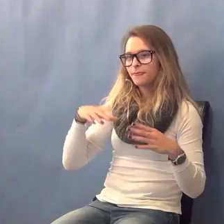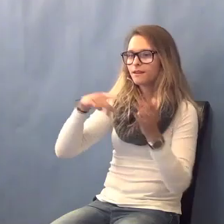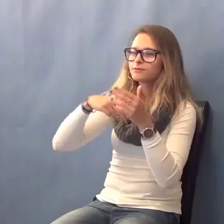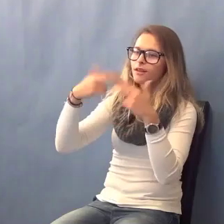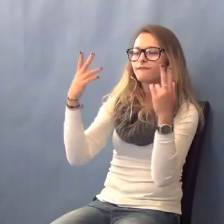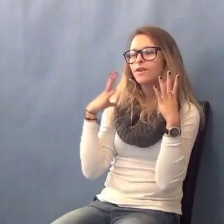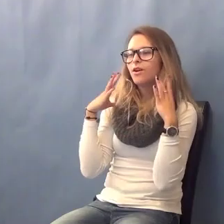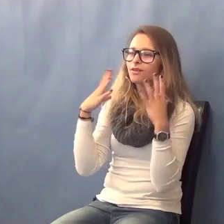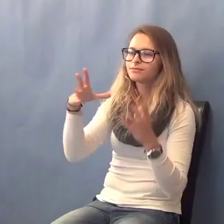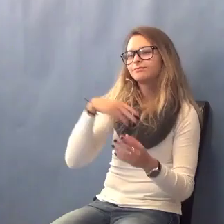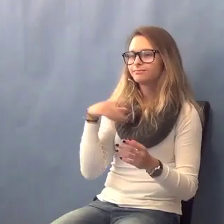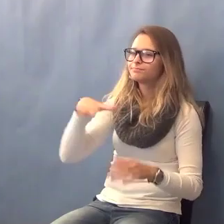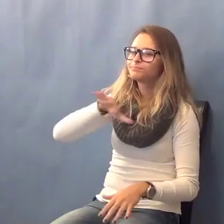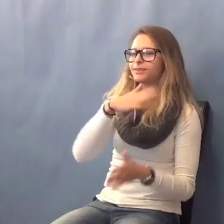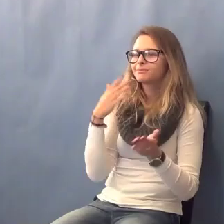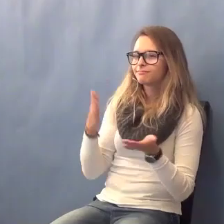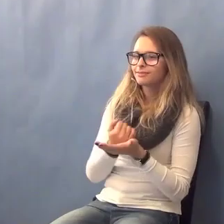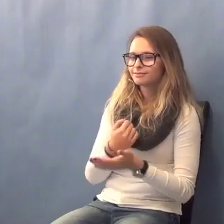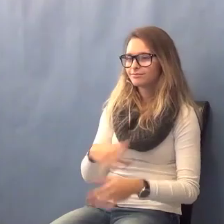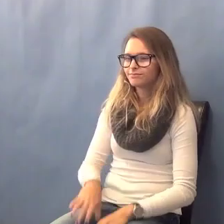Kiedy masz wolny termin, żeby razem połazić?